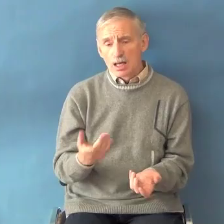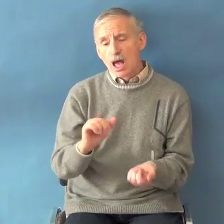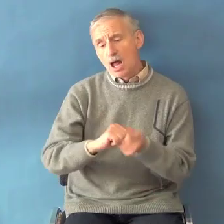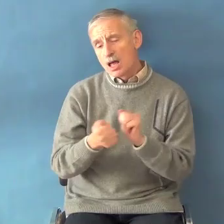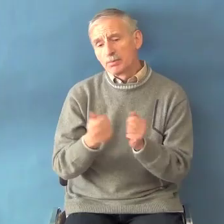Albo...